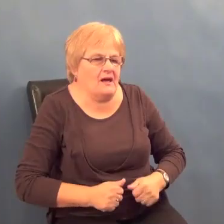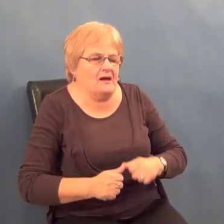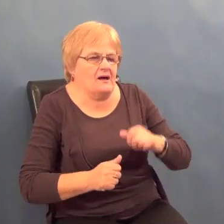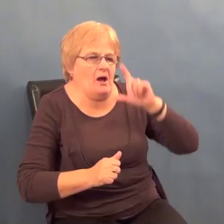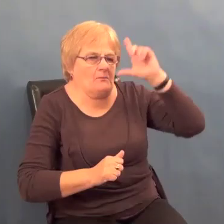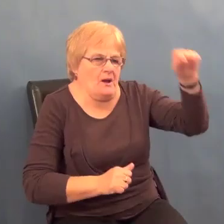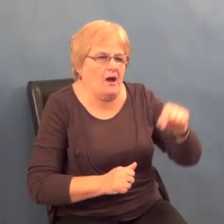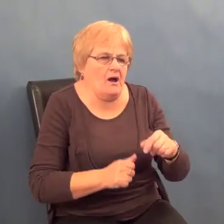Poszedł.